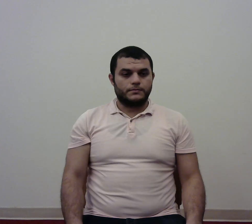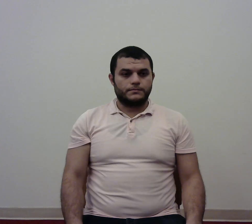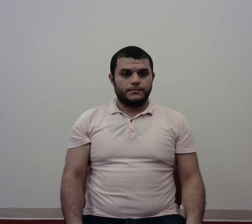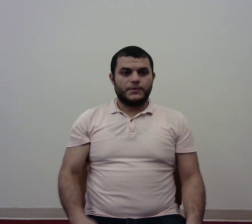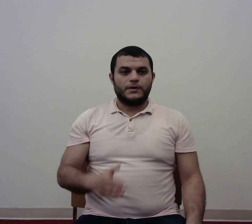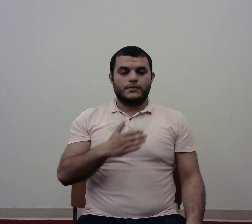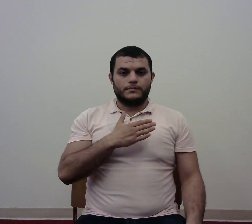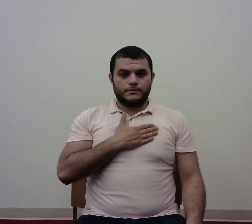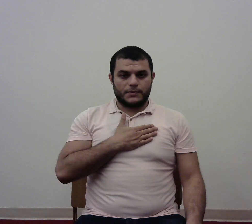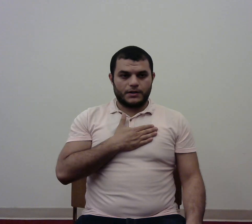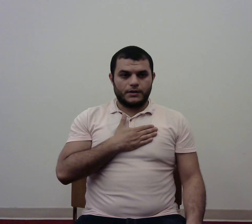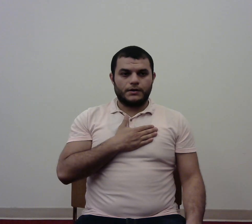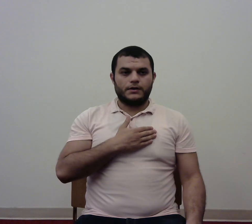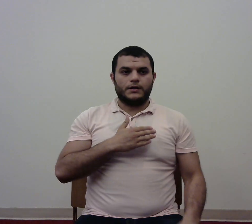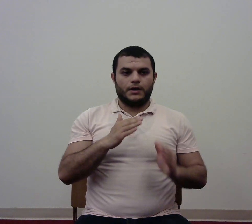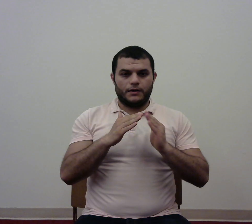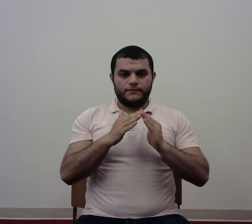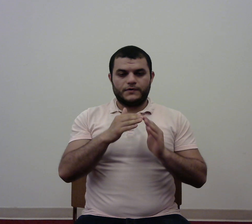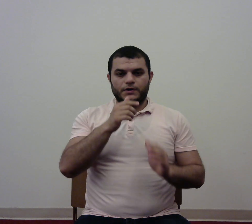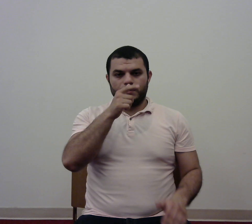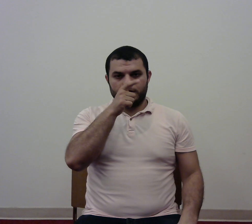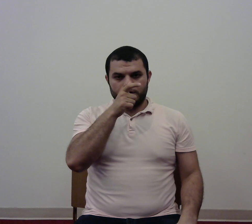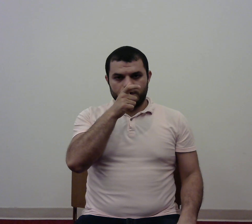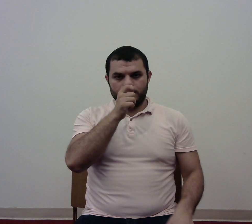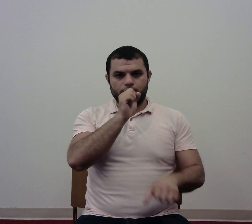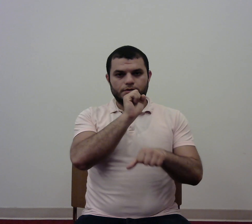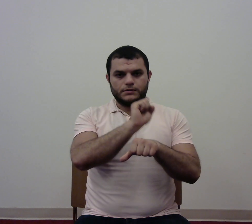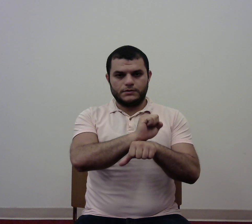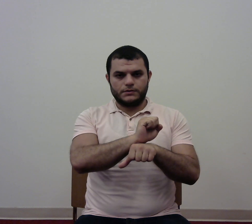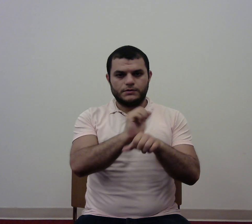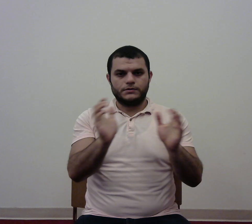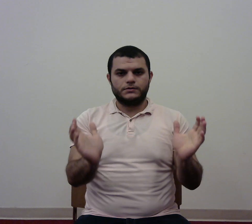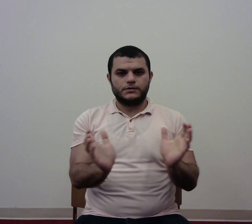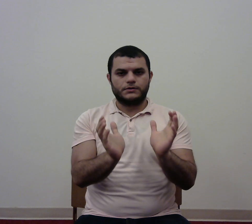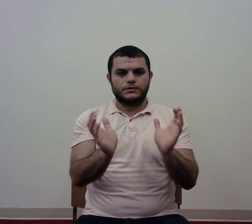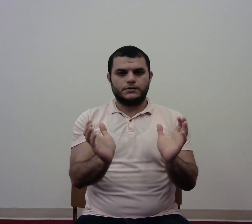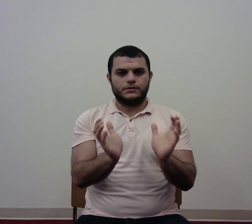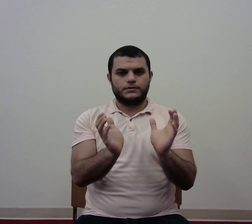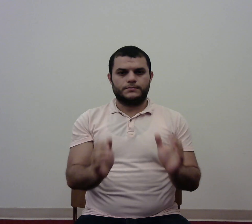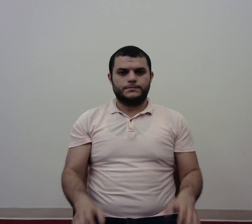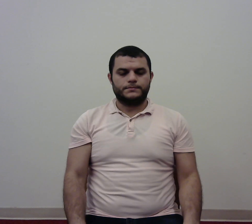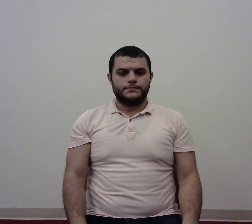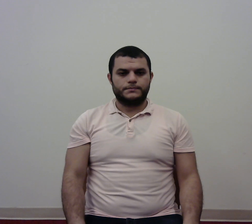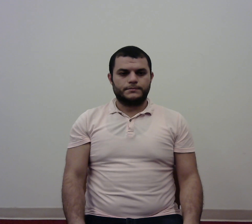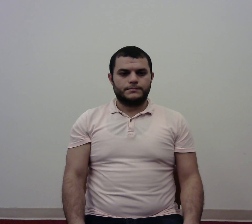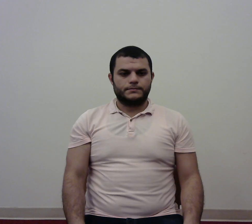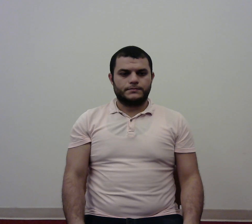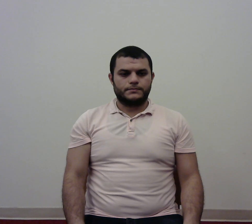Mən evdə it saxlayıram